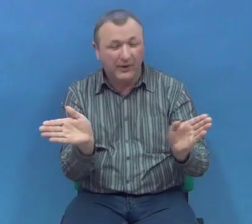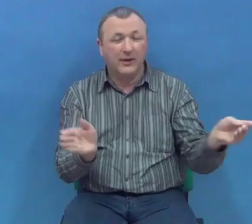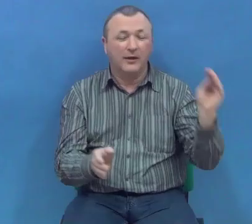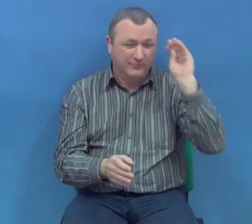Każe mu zapamiętać.